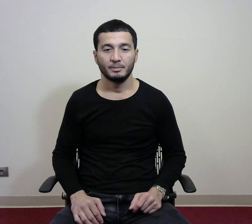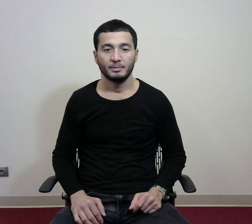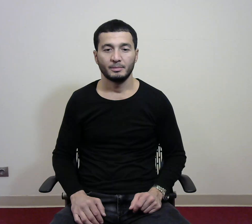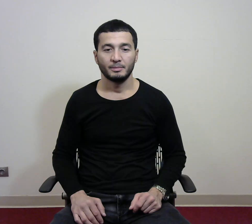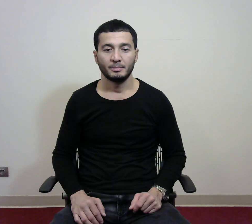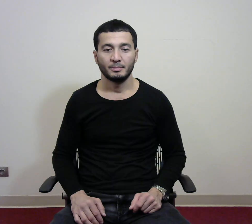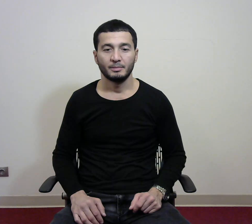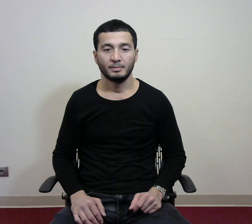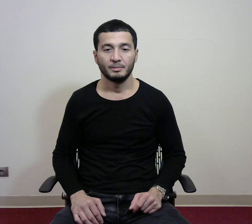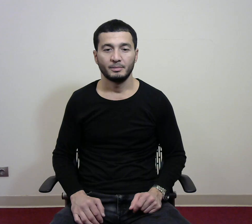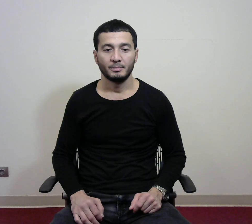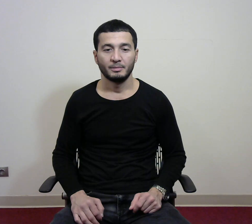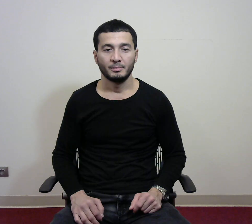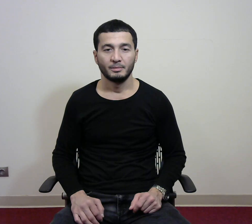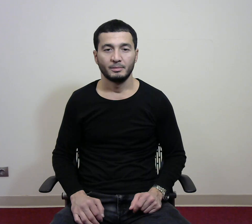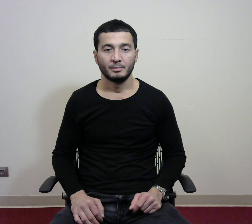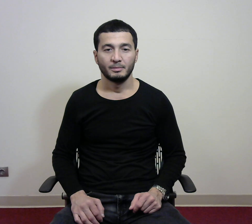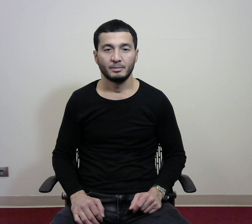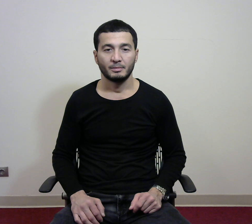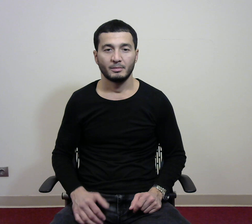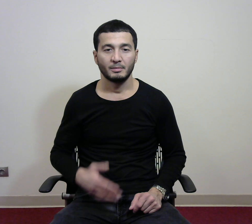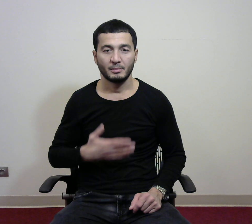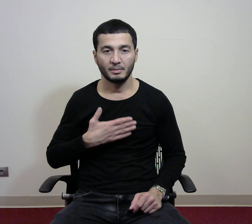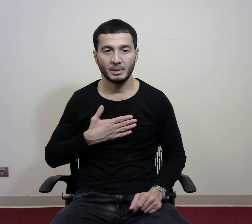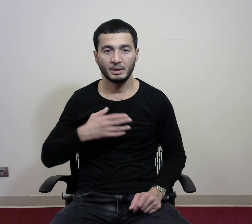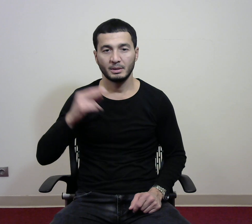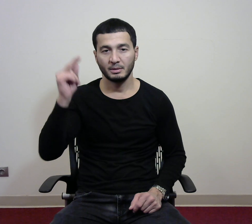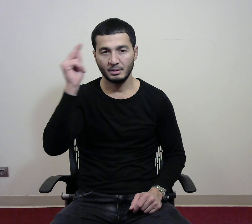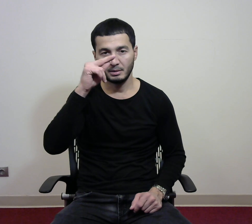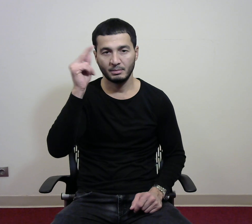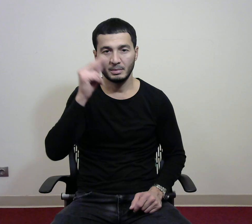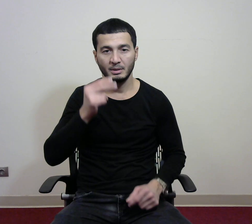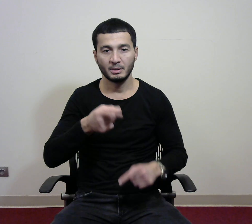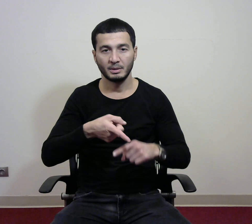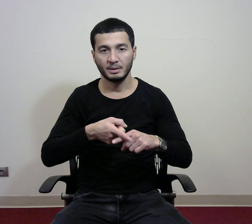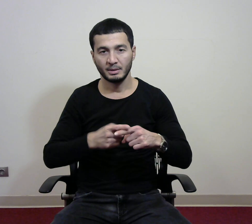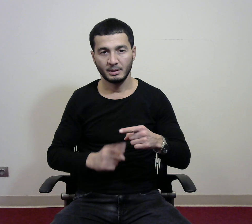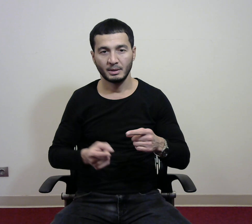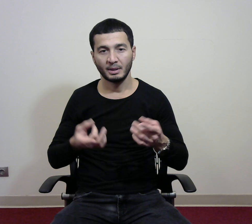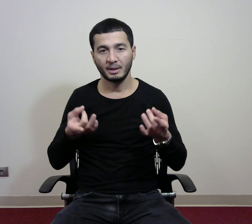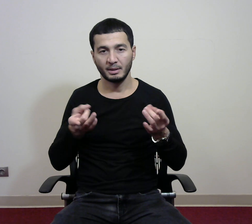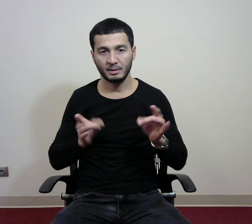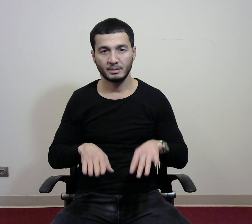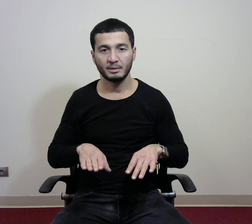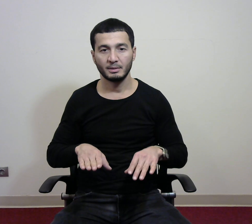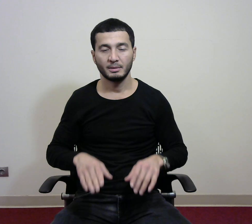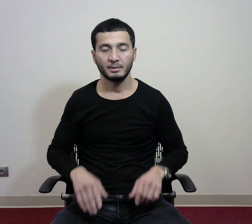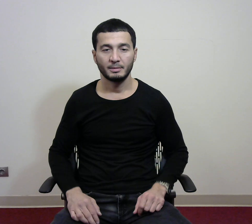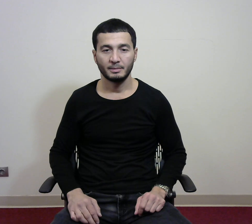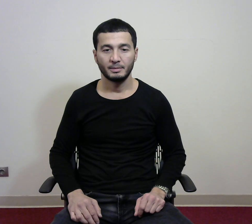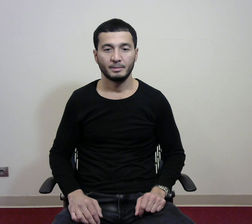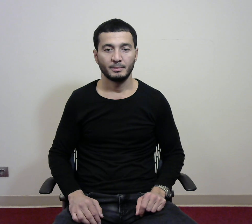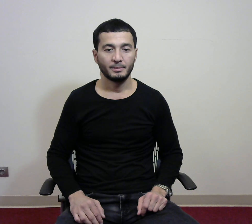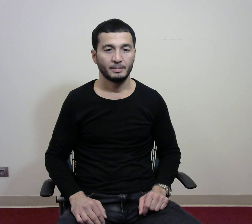Mənim təhsilim yarımçıq qalıb